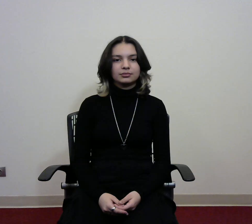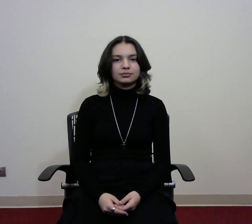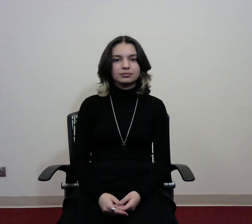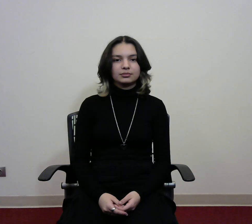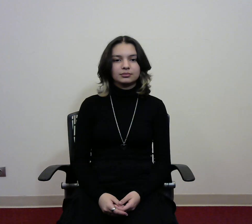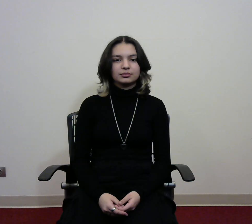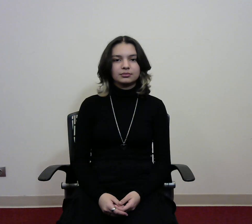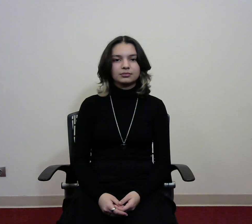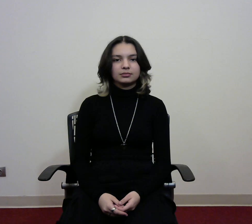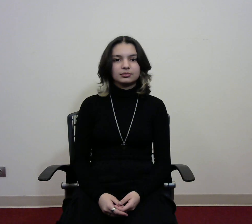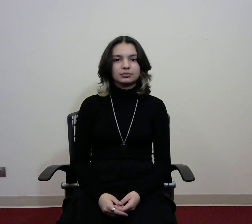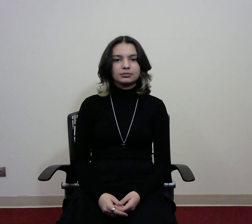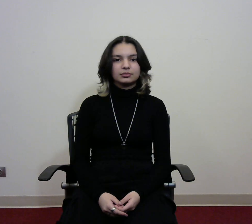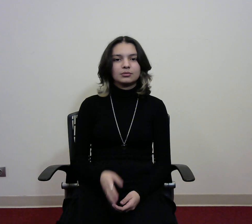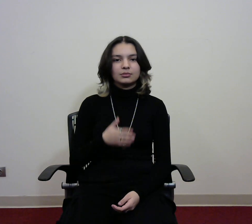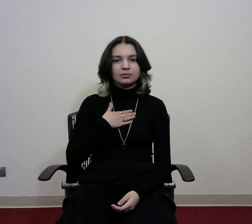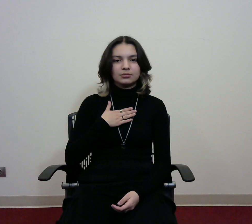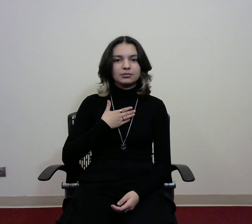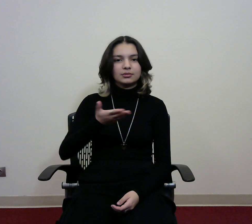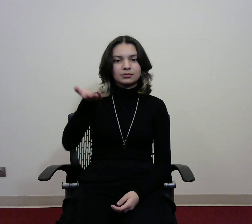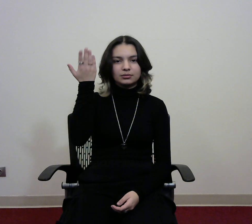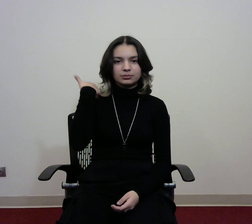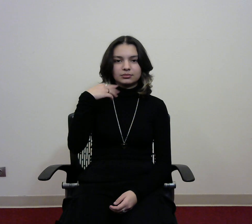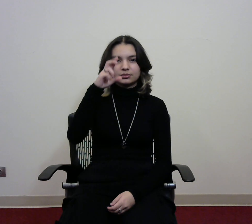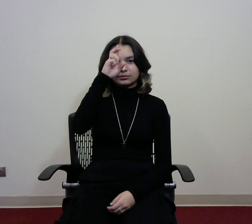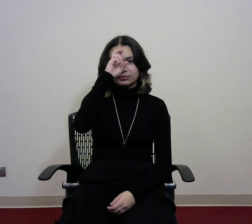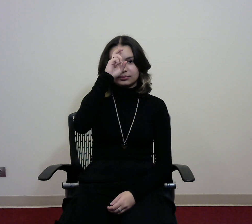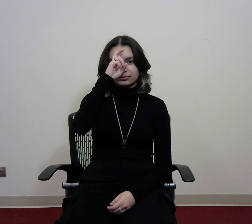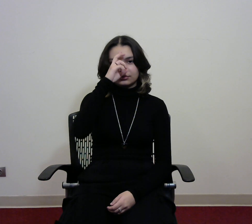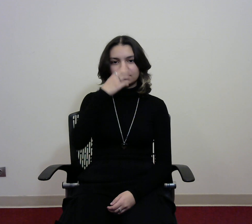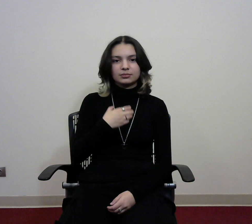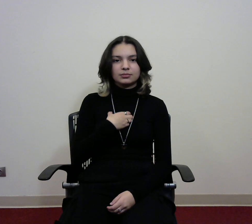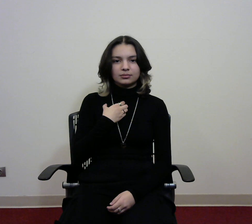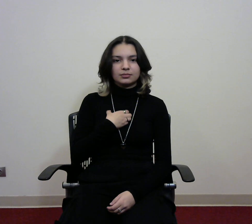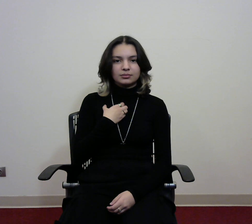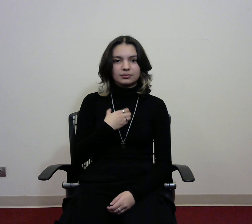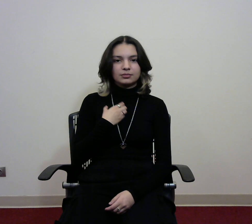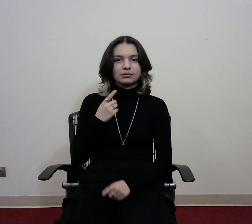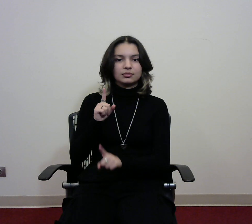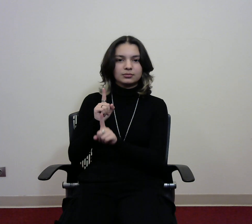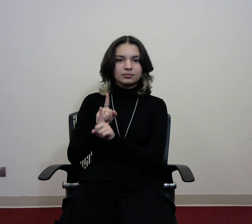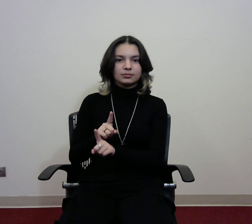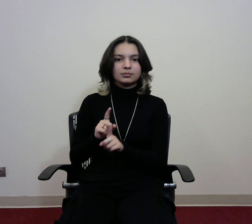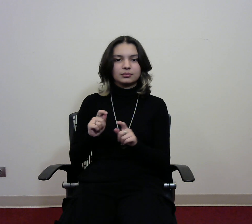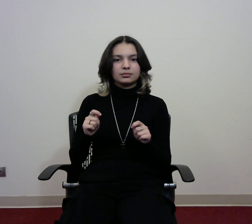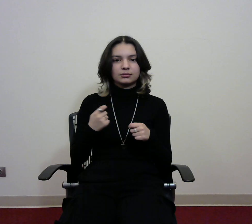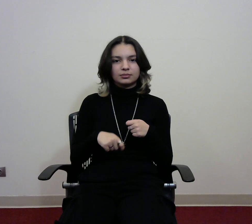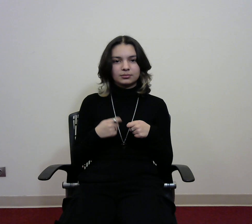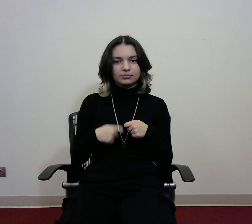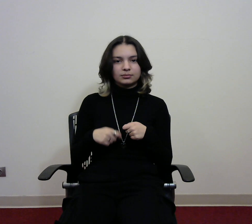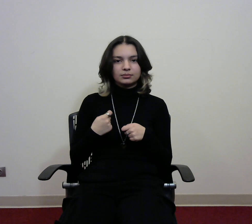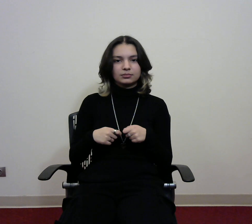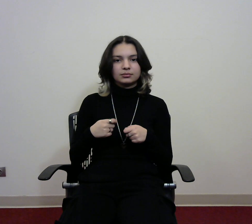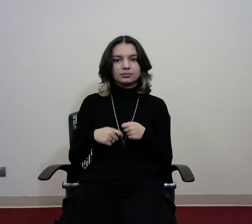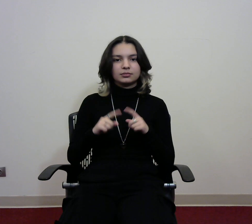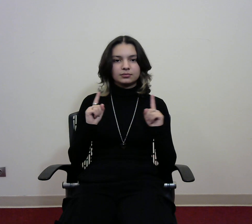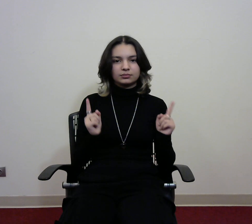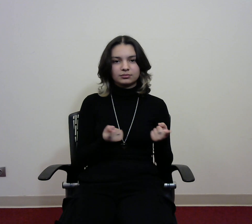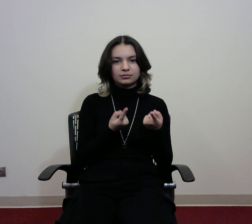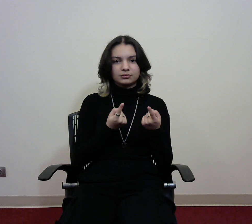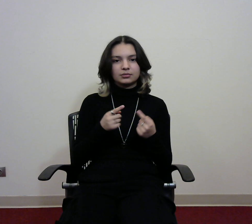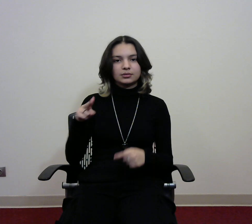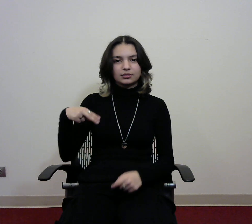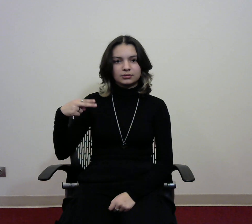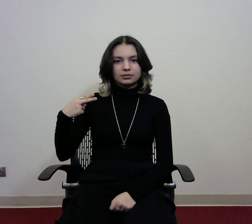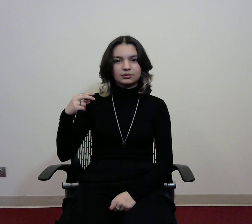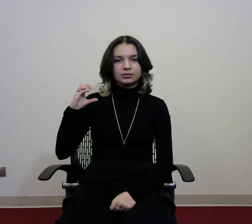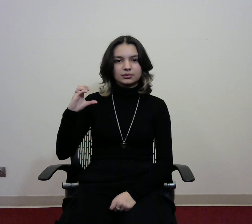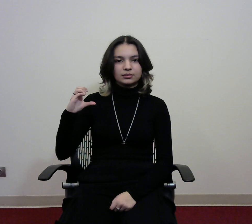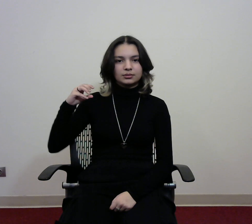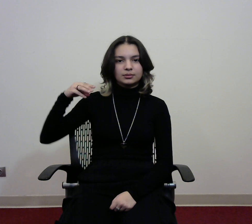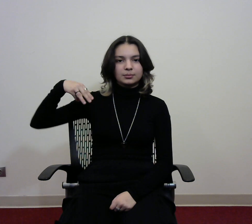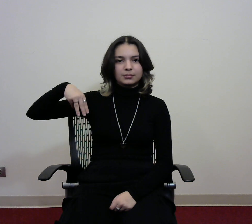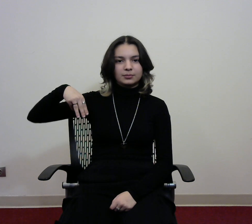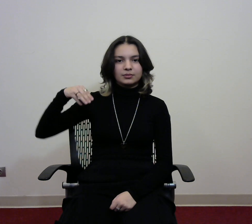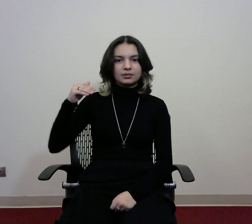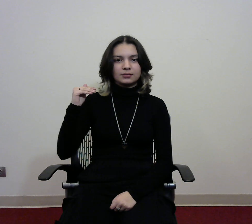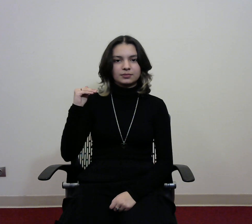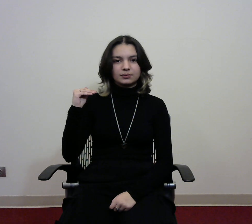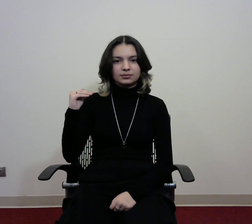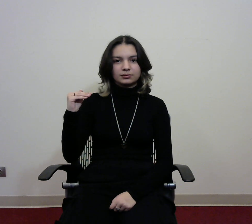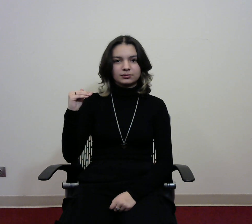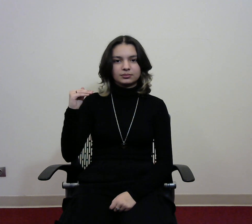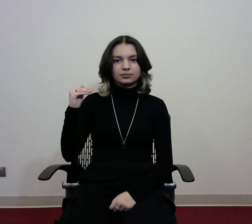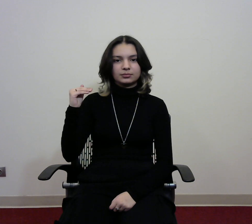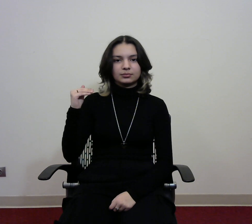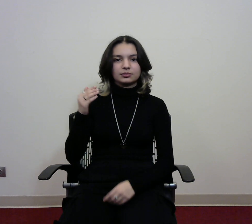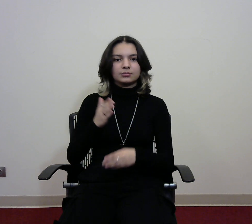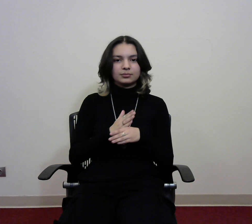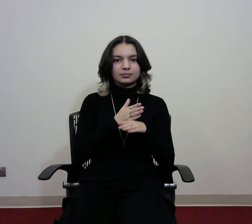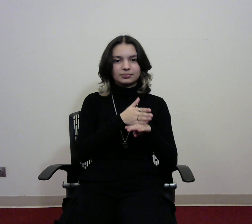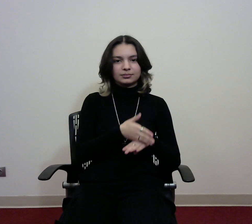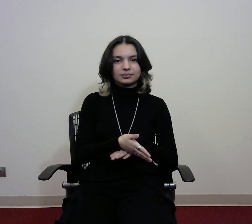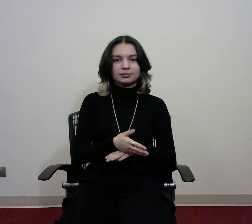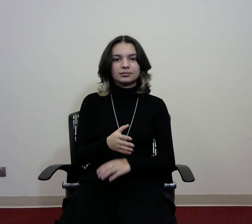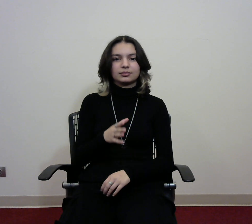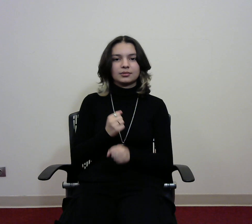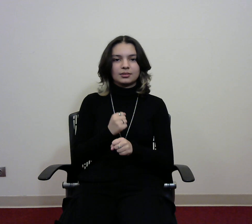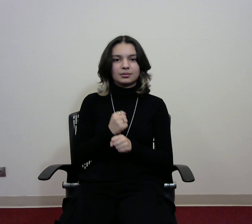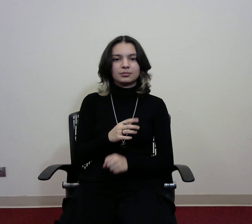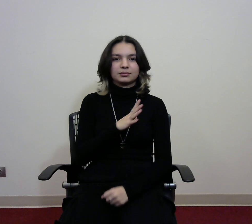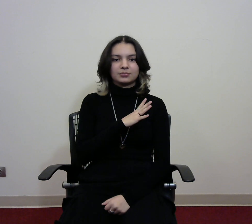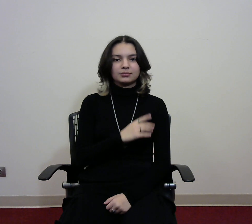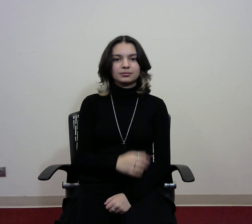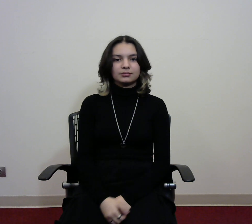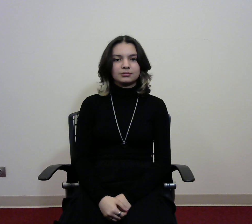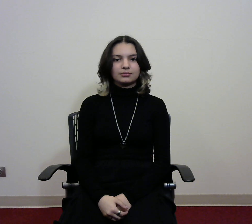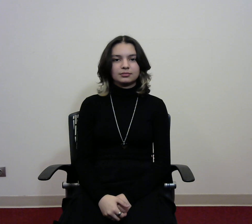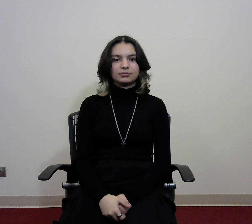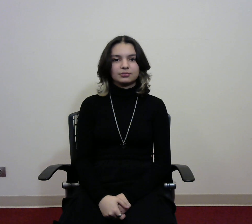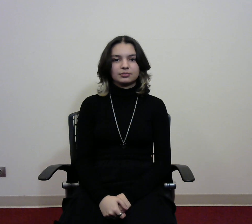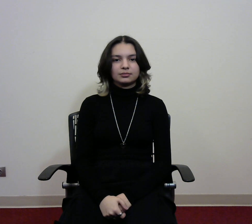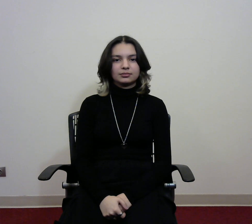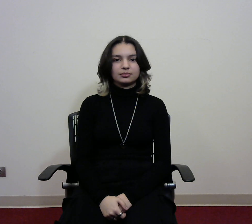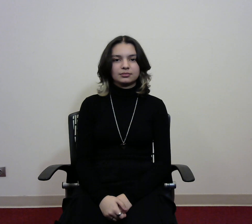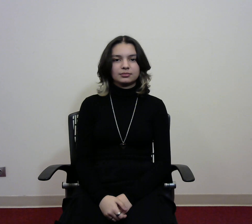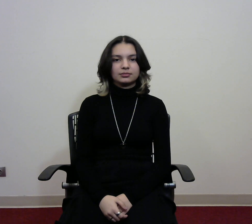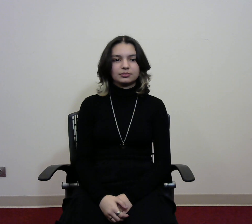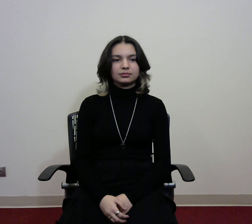Mən əvvəl Dövlət Sosial Müdafiə Fonduna (DSMF) müraciət etmişəm